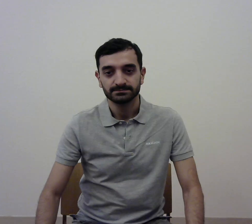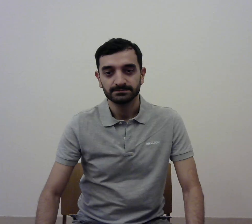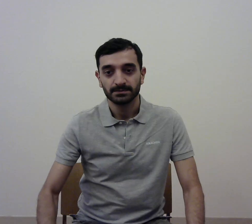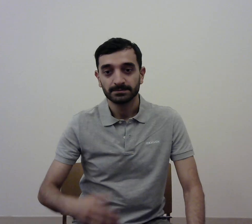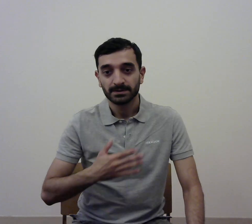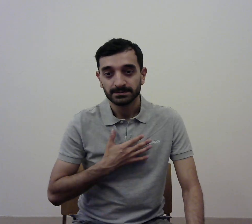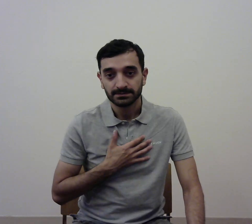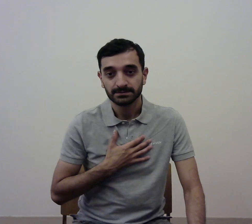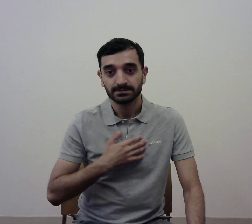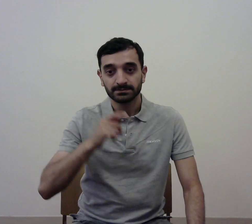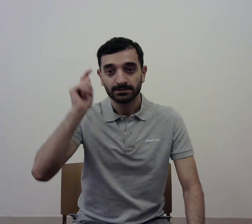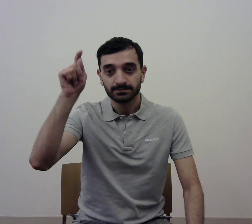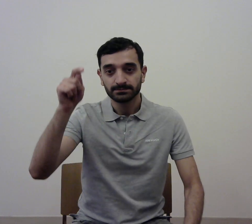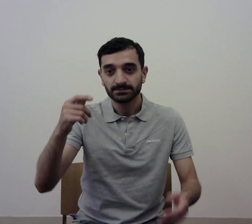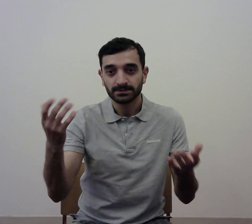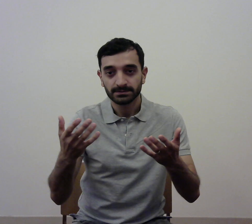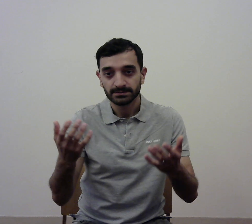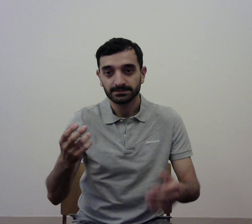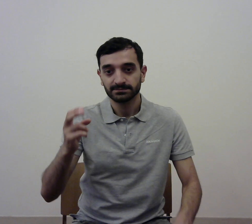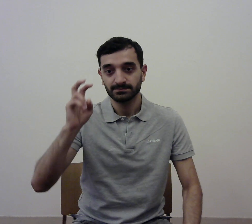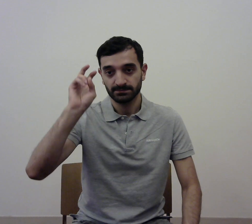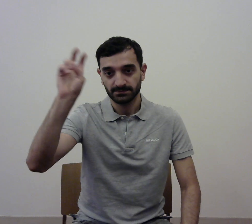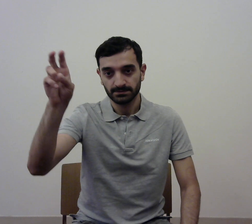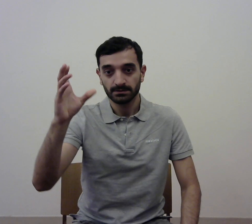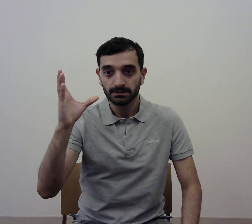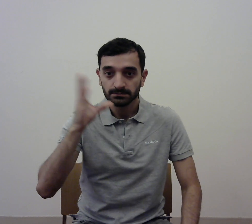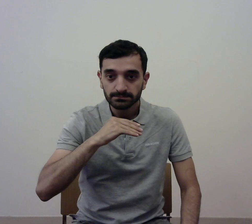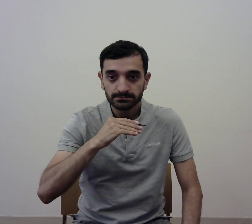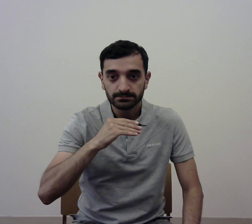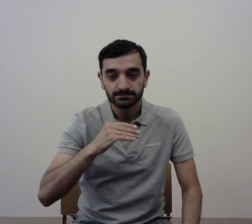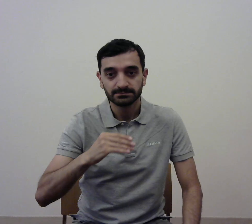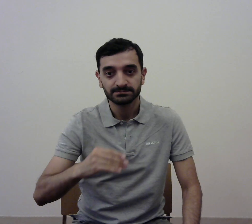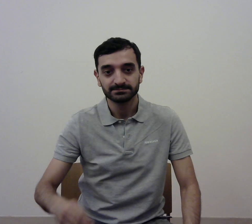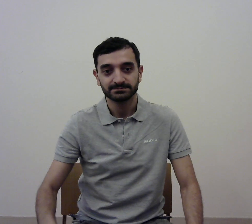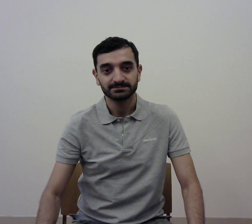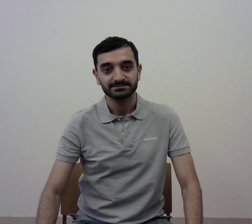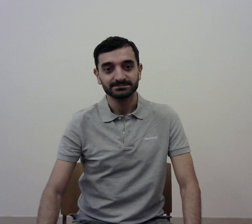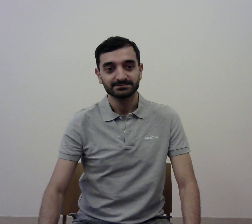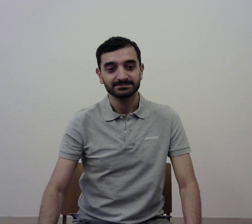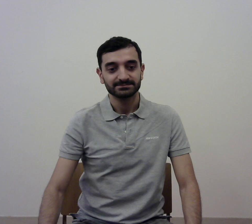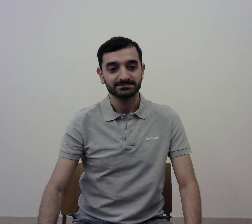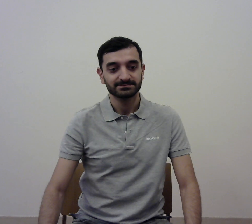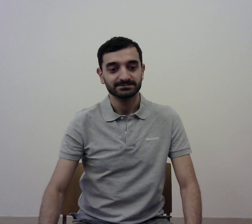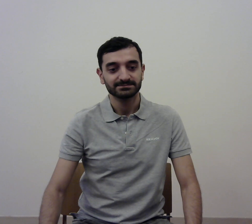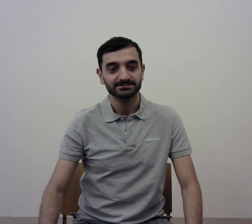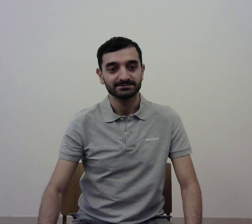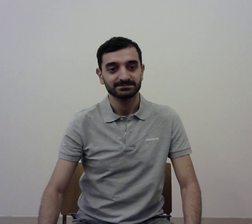Mən ora necə gedə bilərəm?